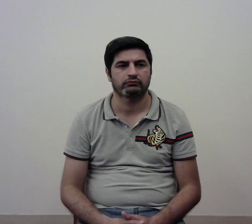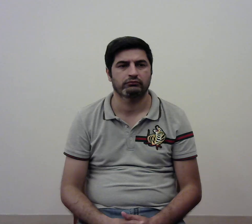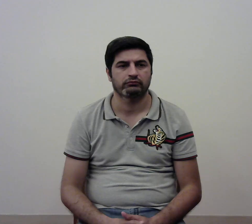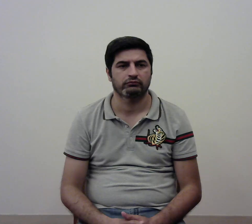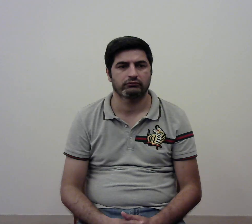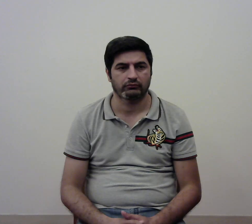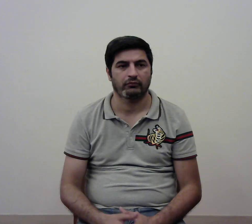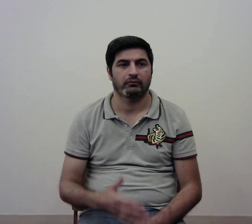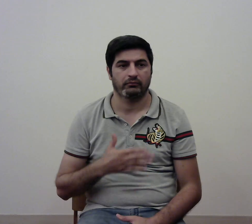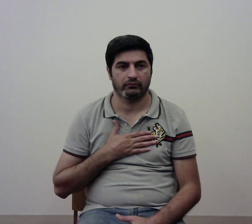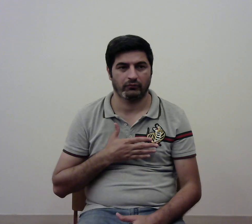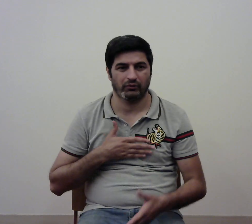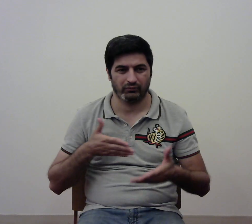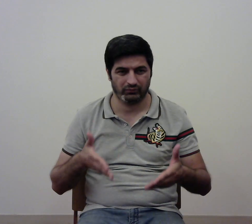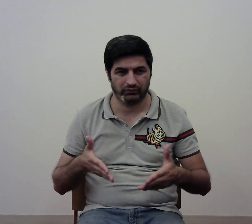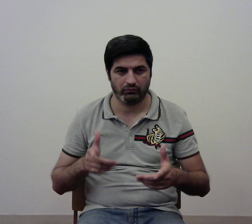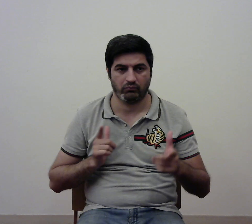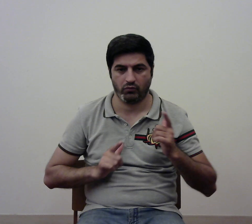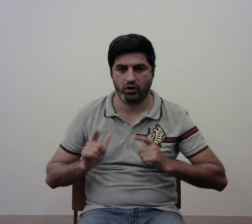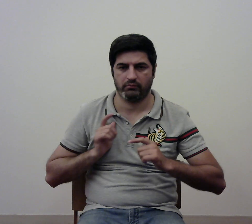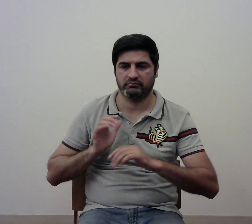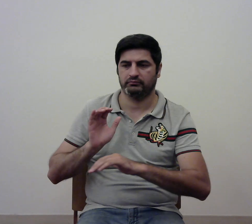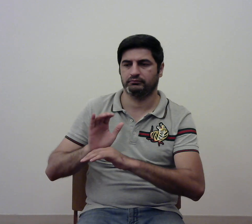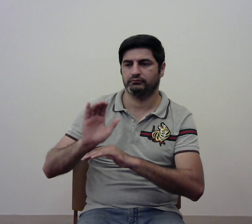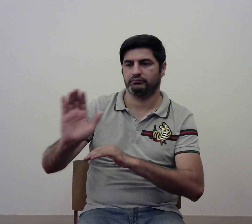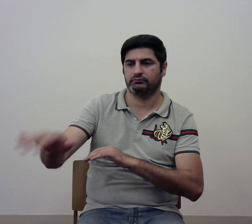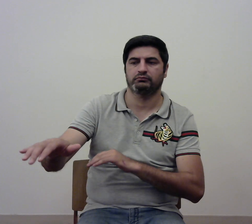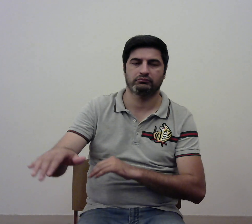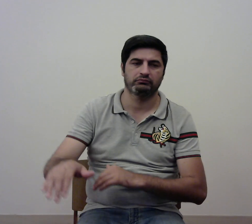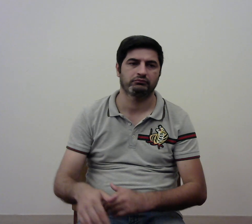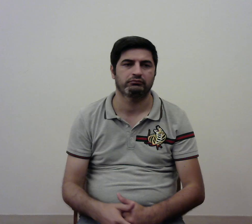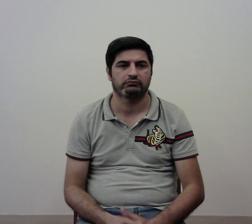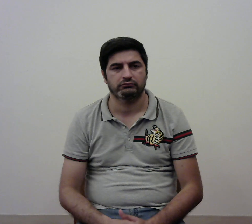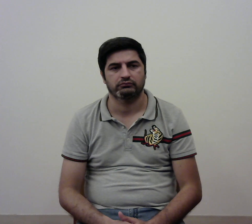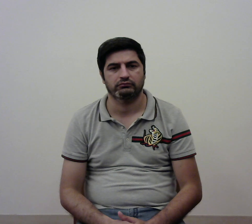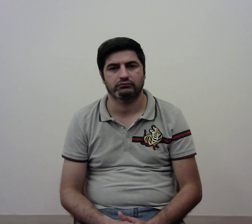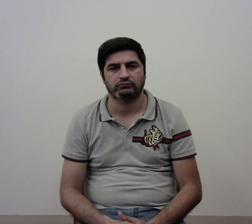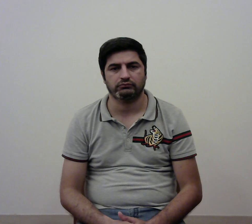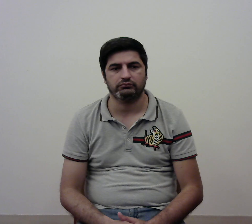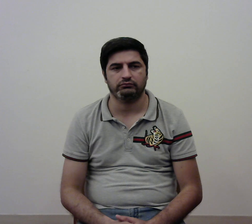Məni bura müəllim göndərib